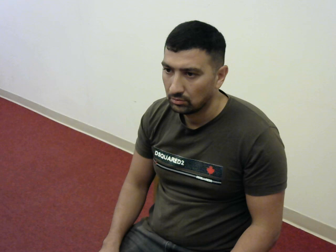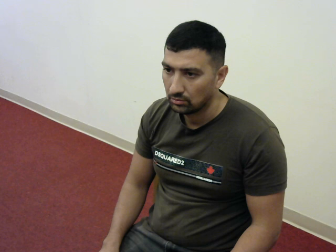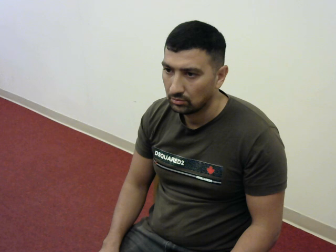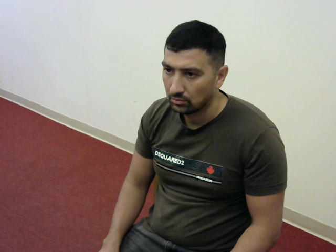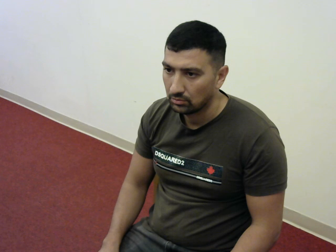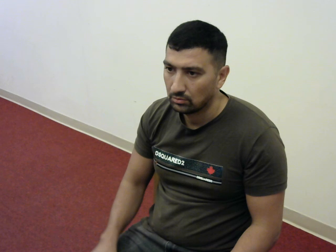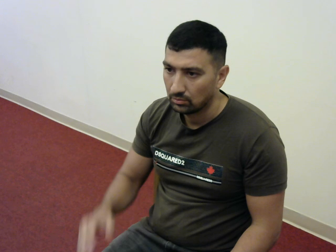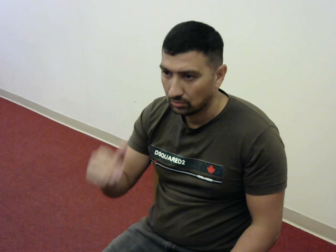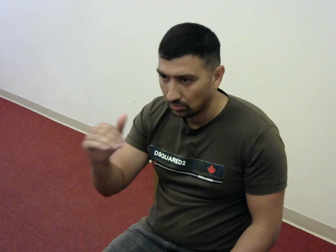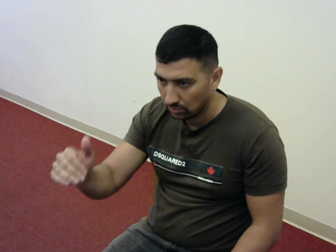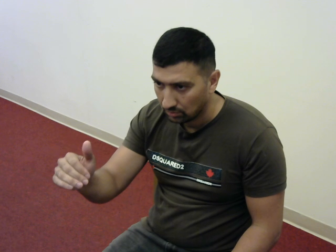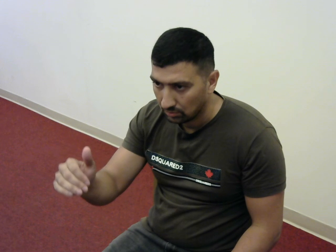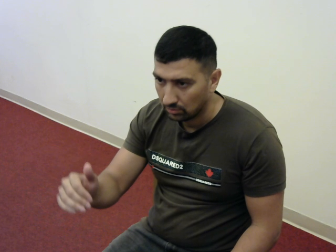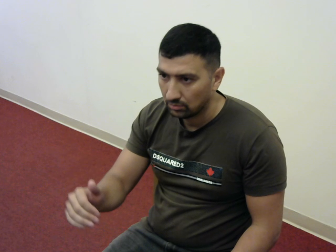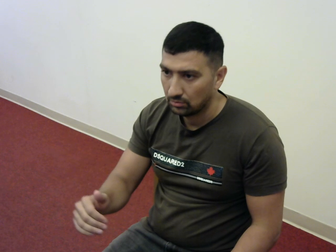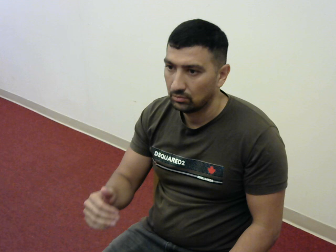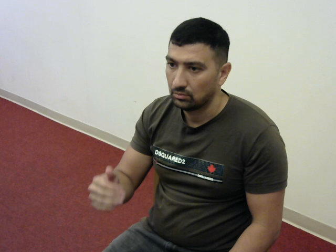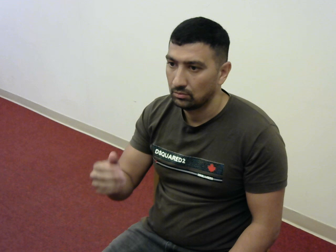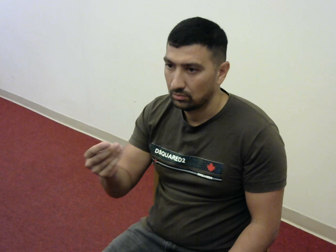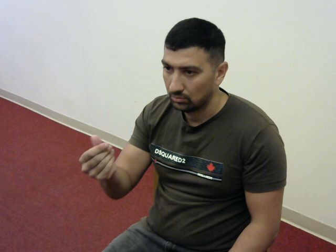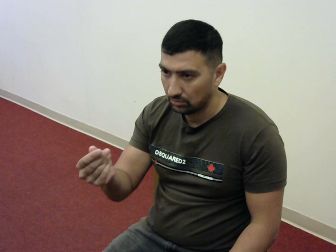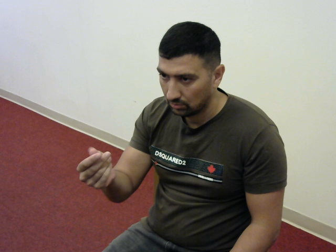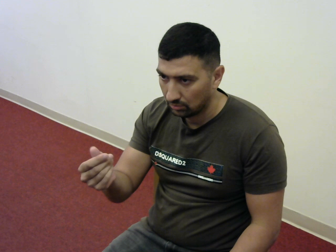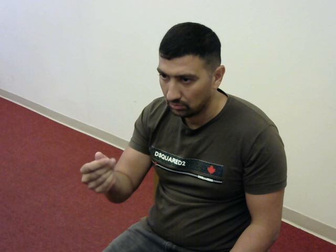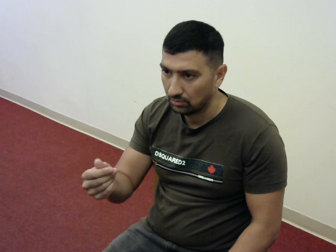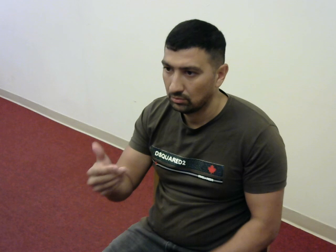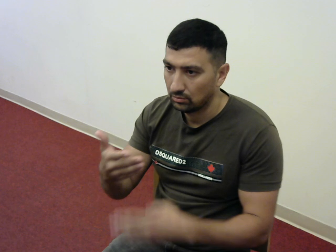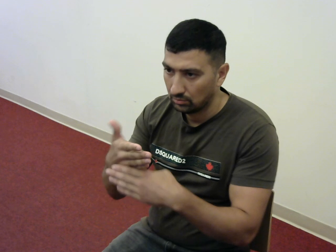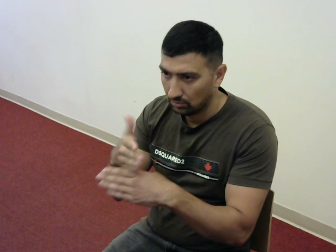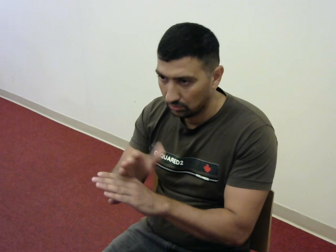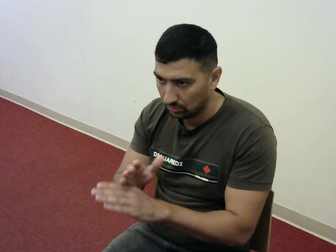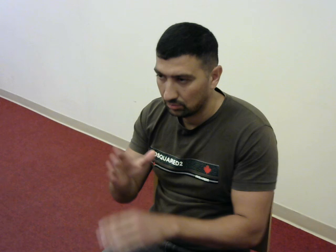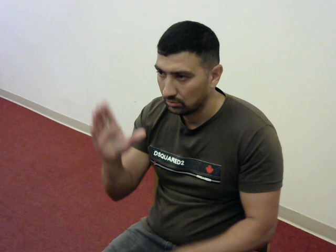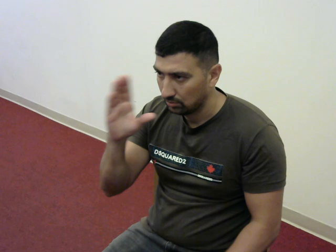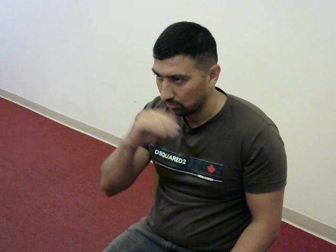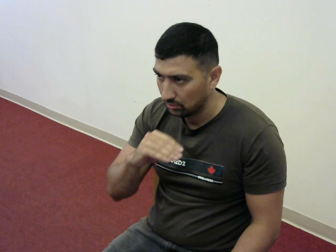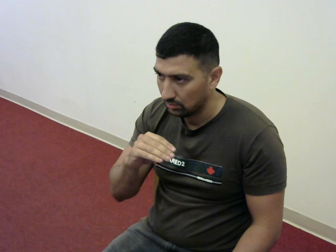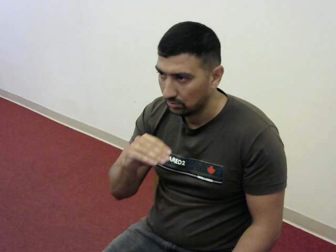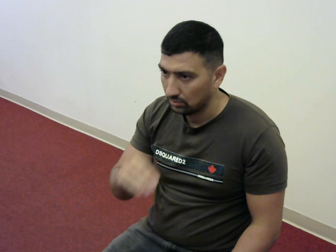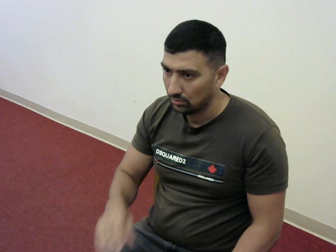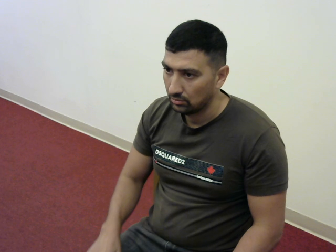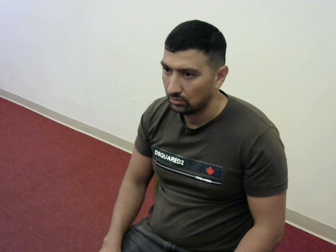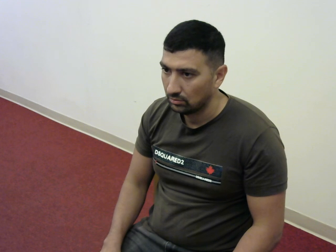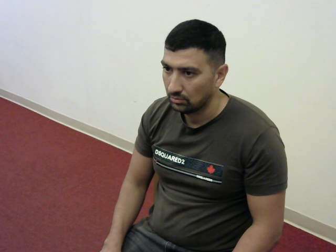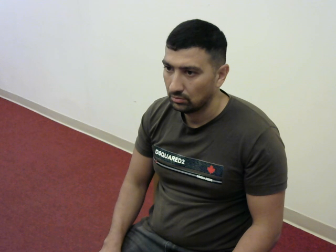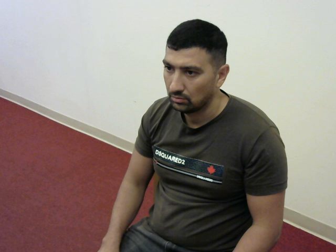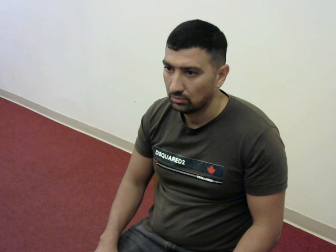Siz pulu xırdalaya bilərsinizmi?